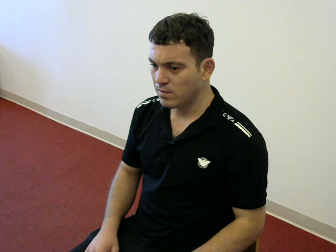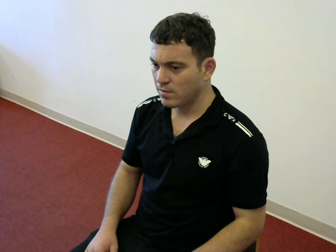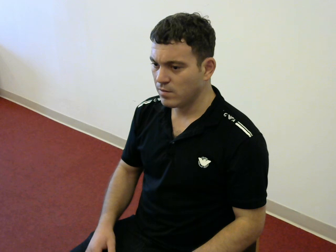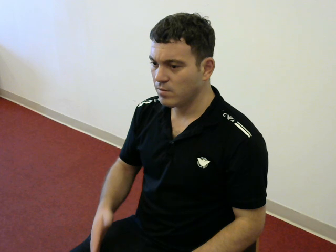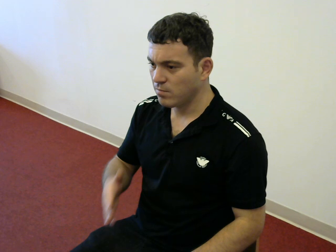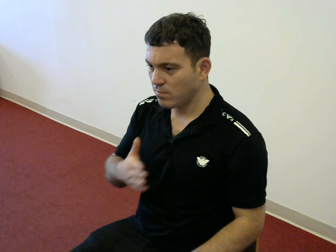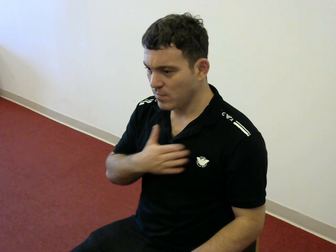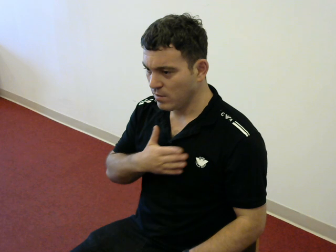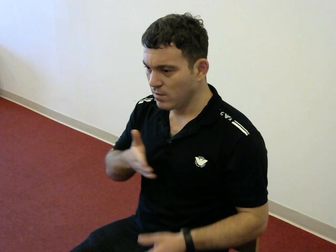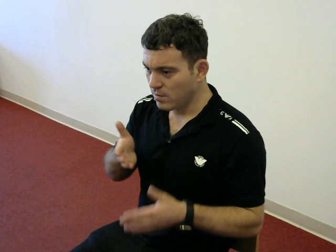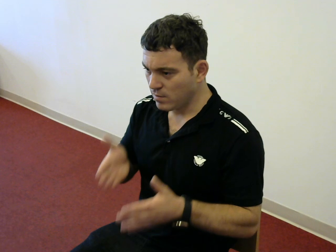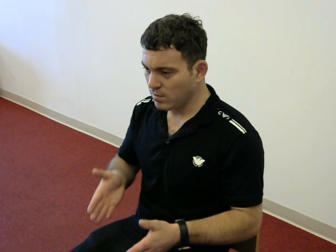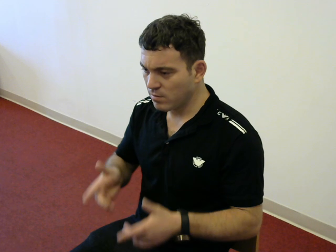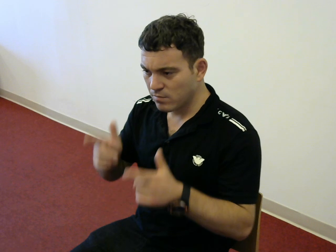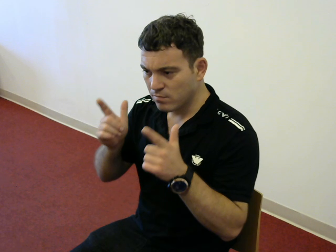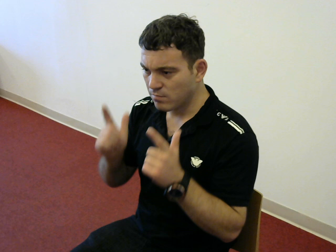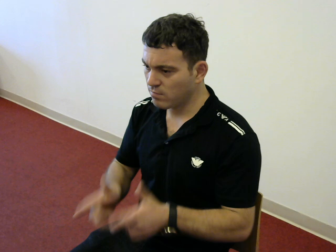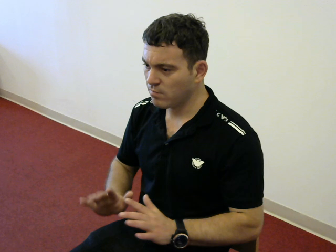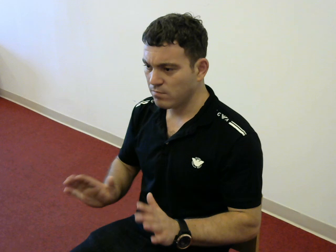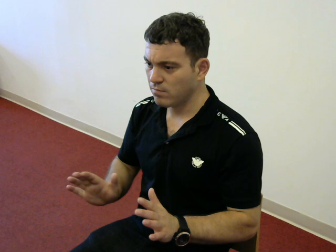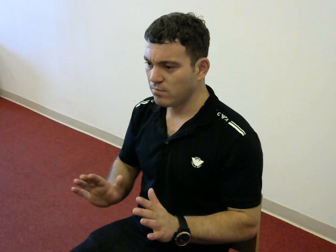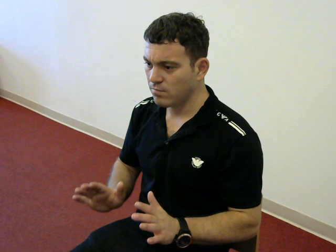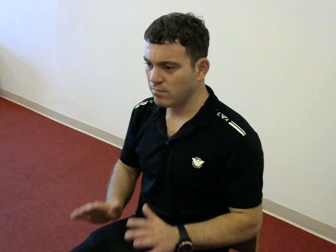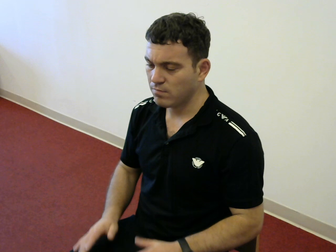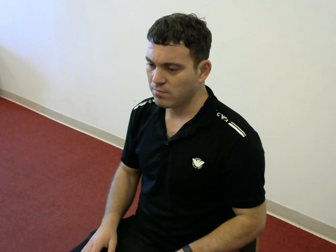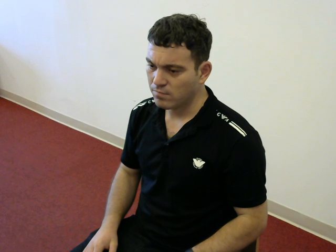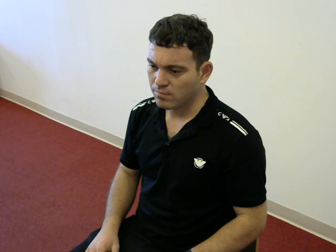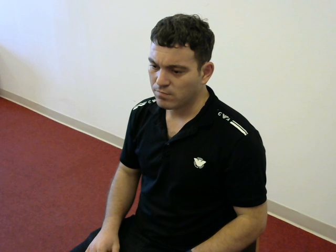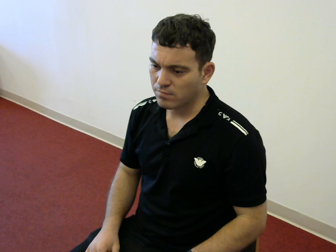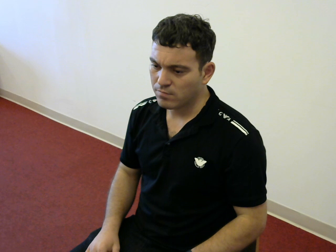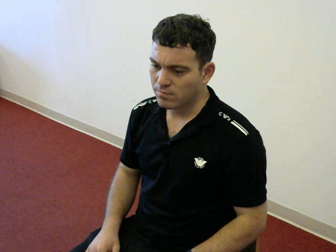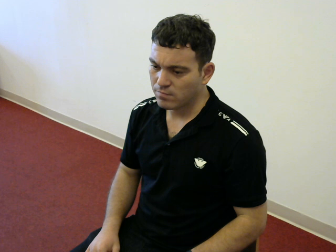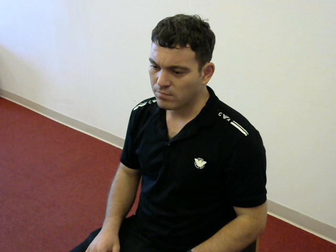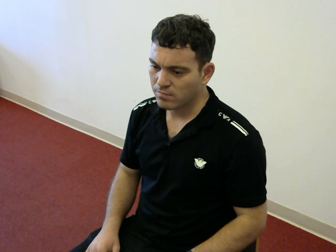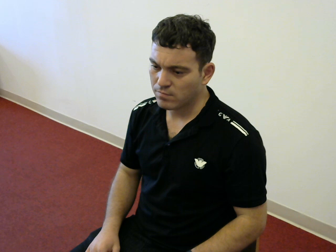Mən bununla razı deyiləm